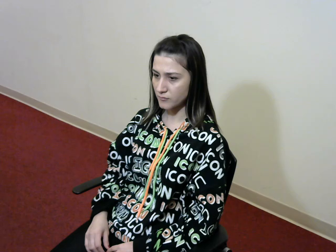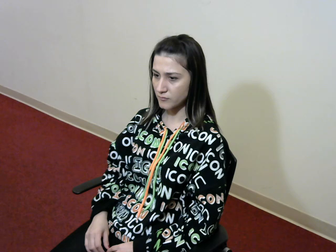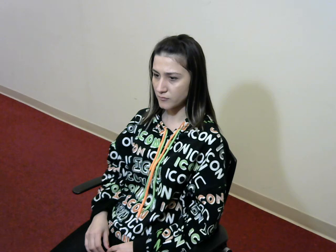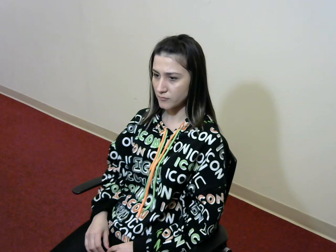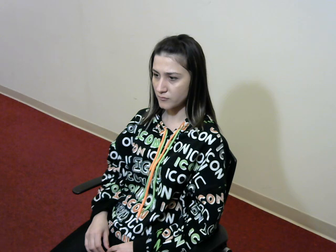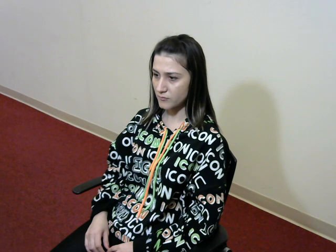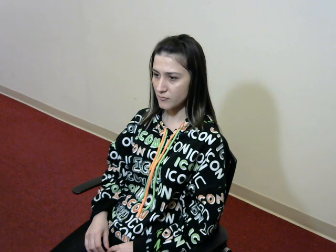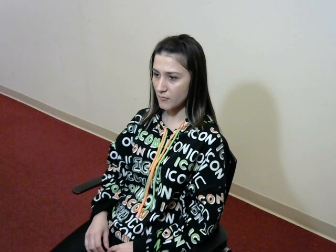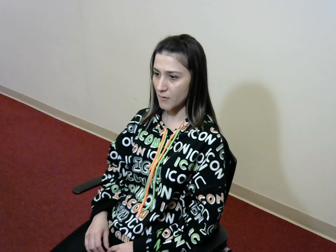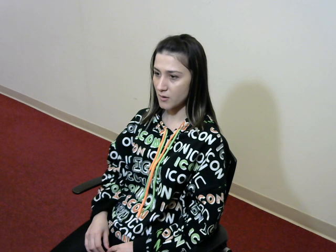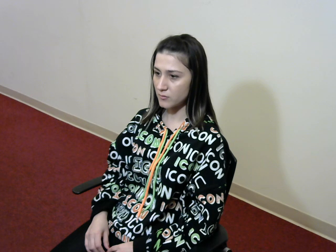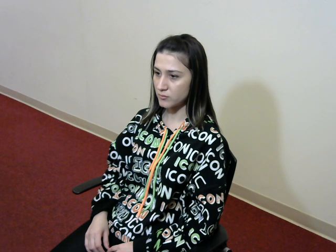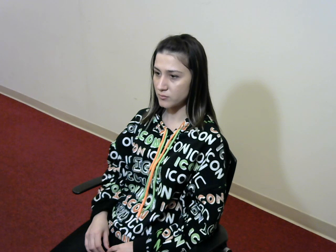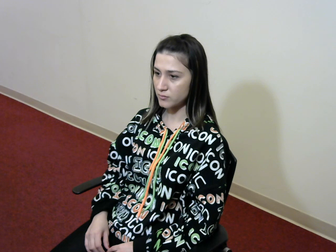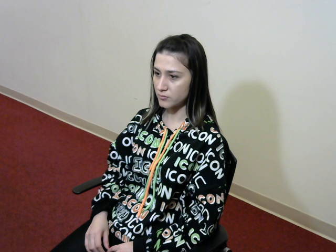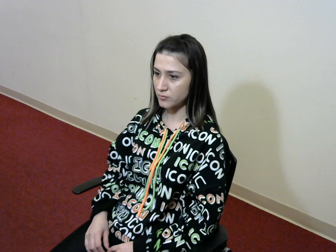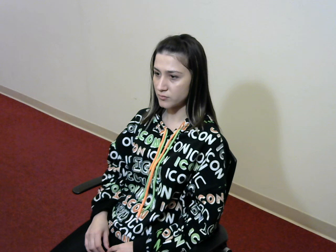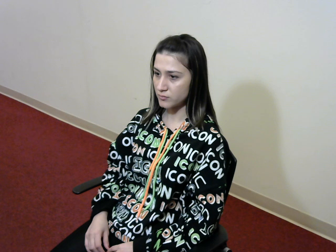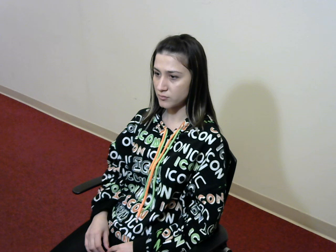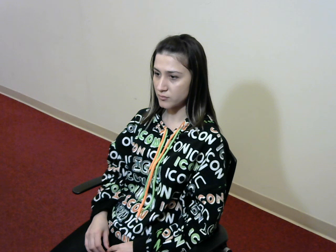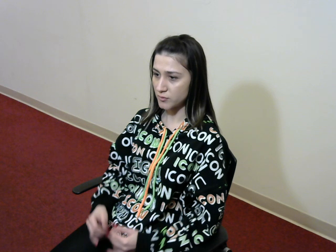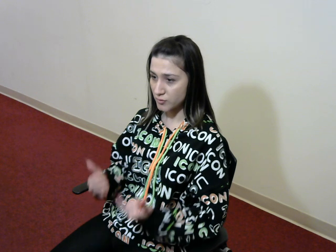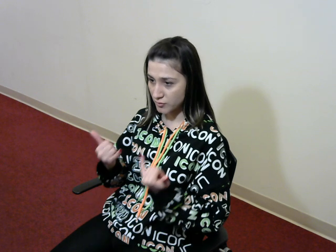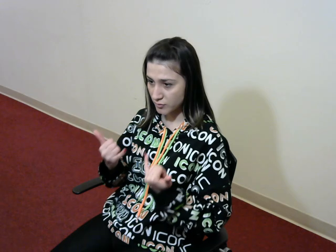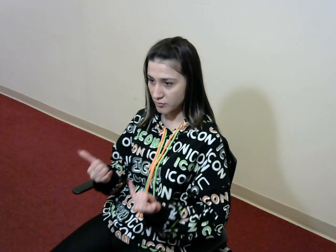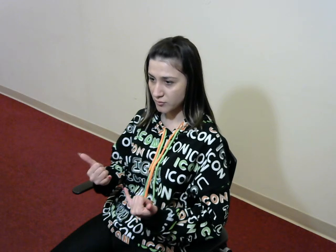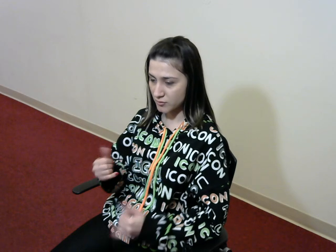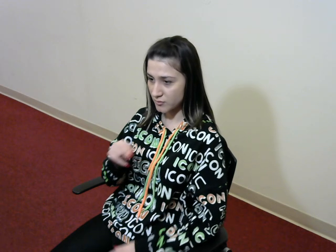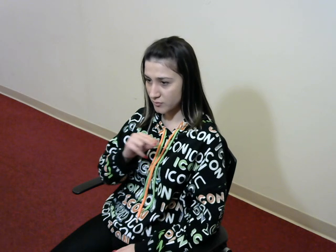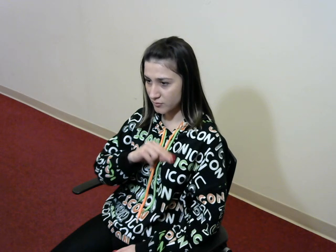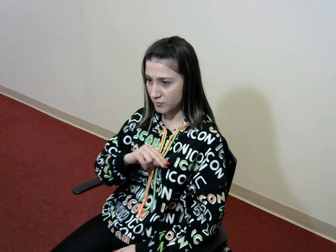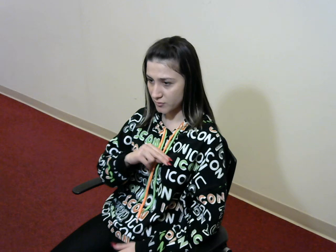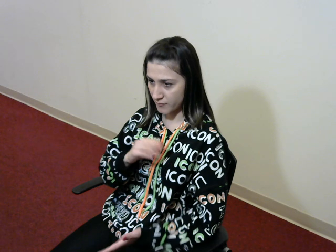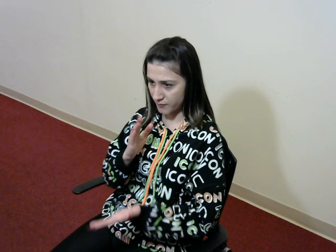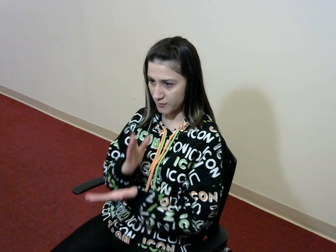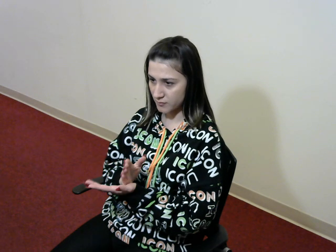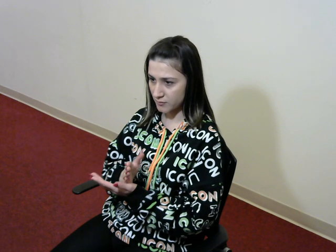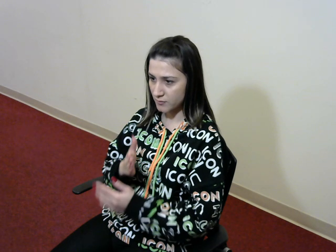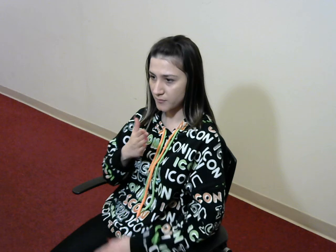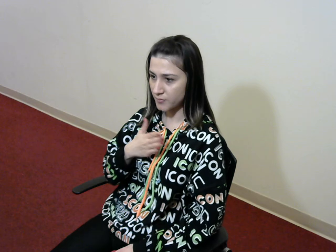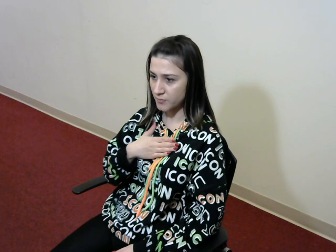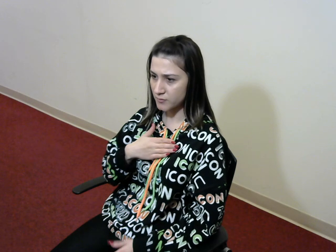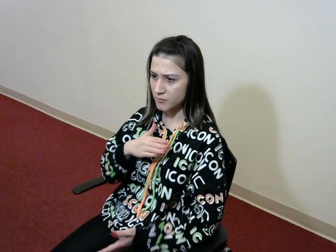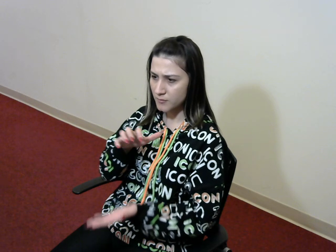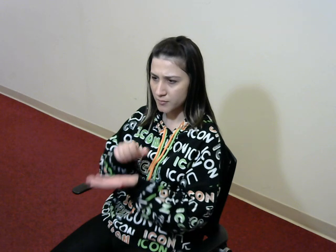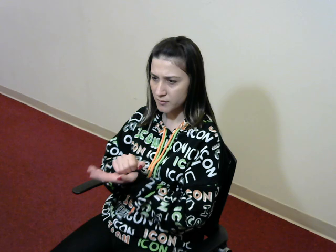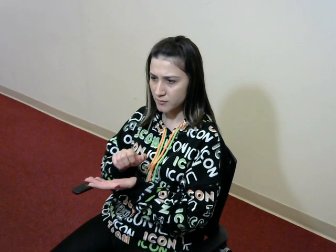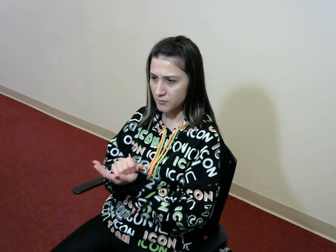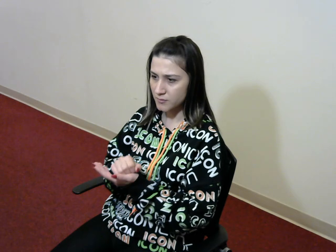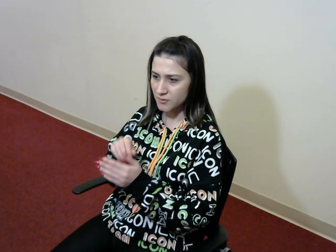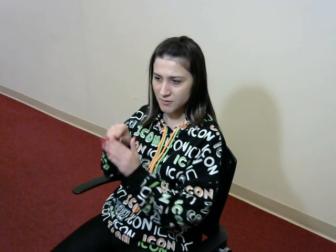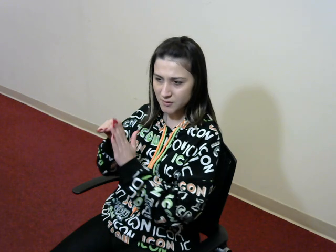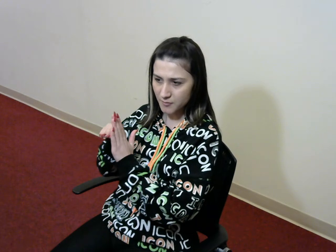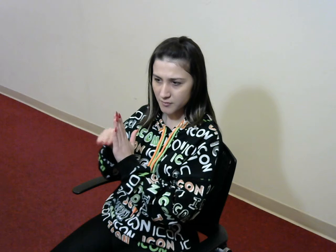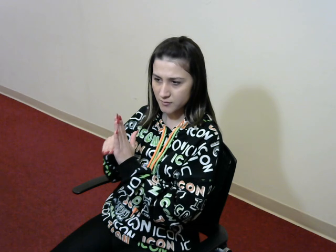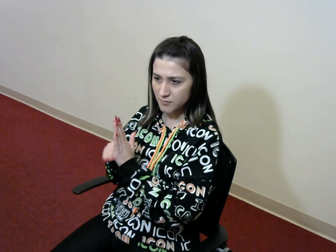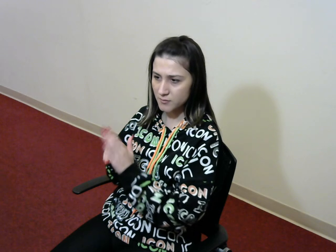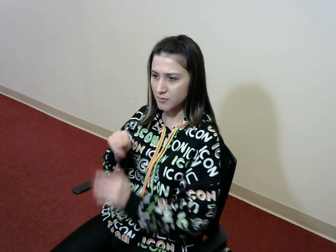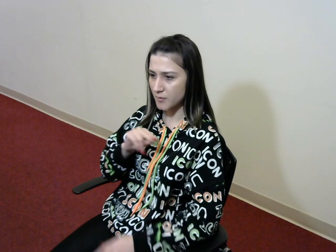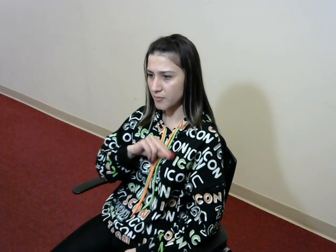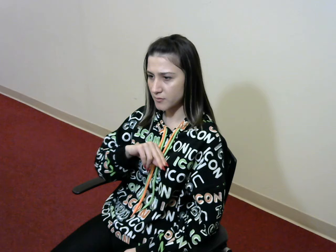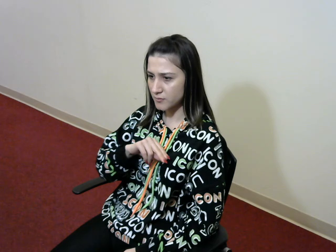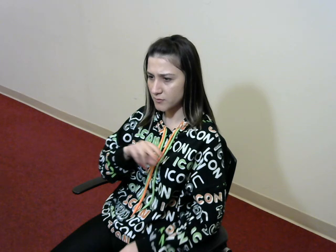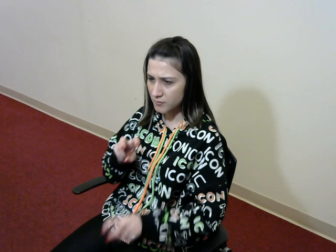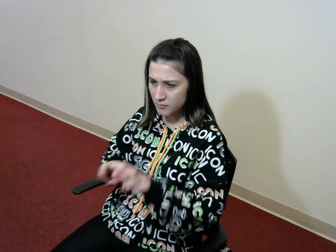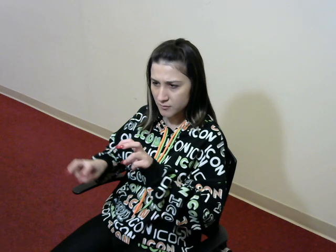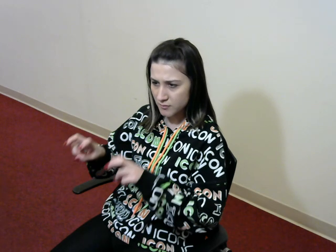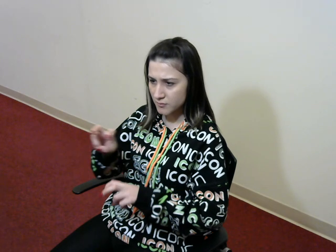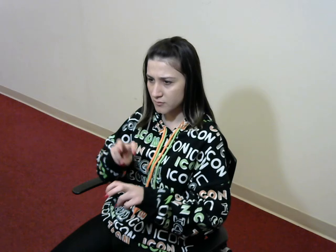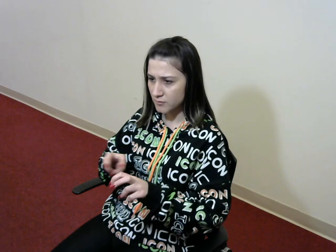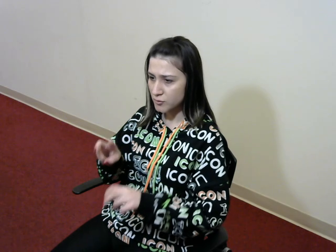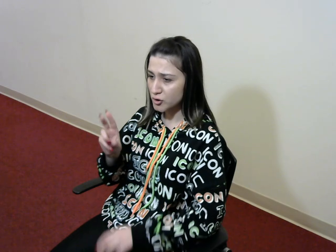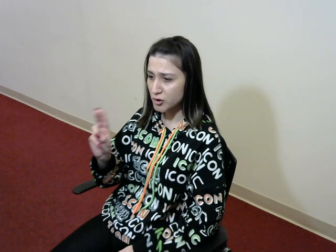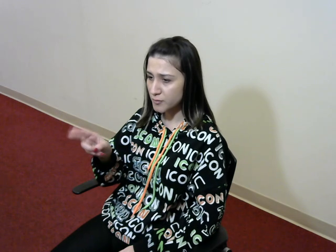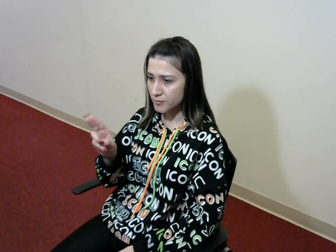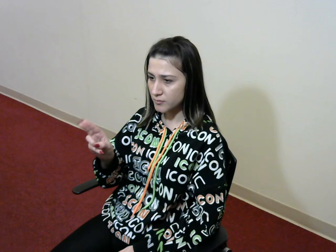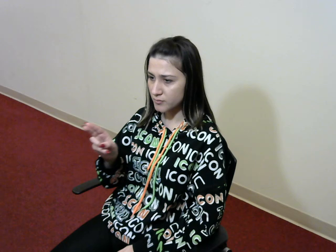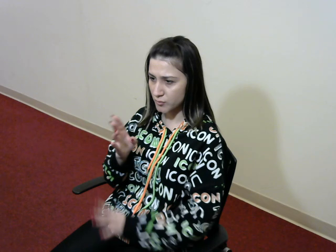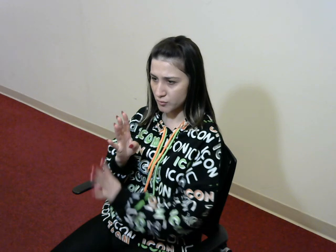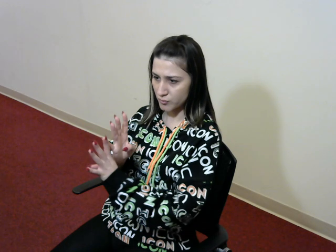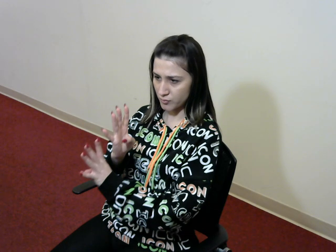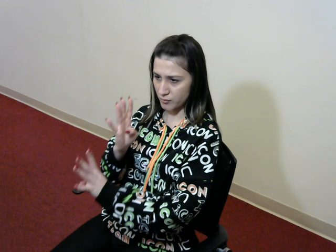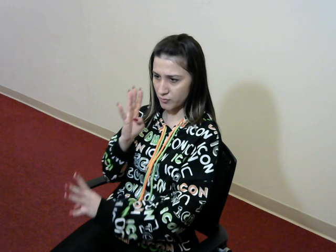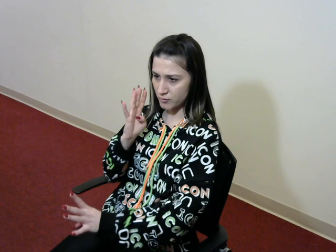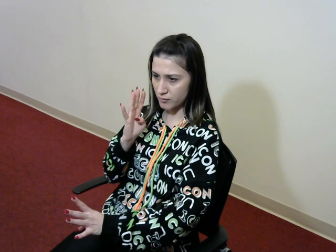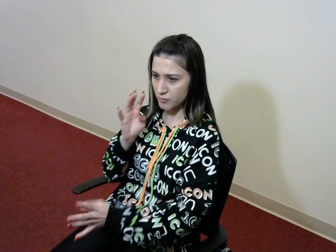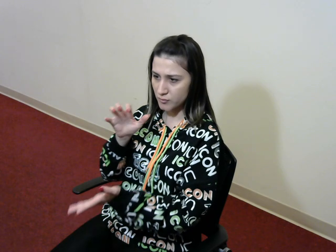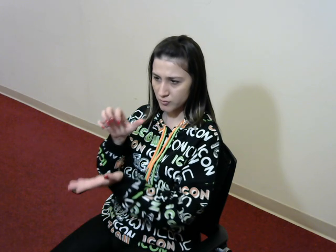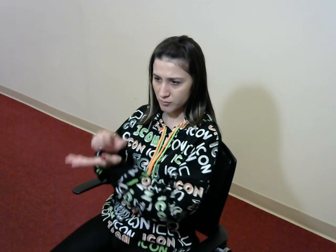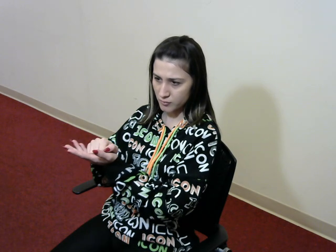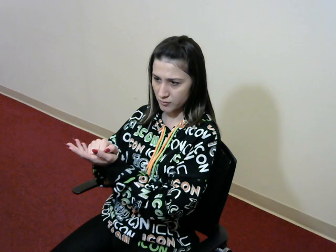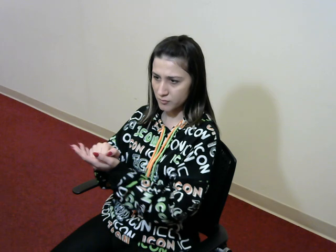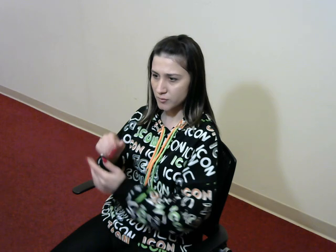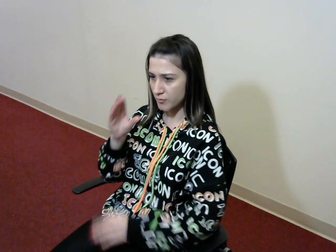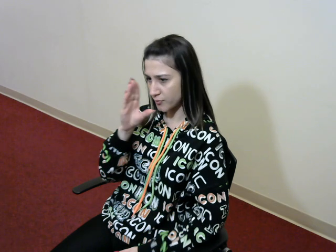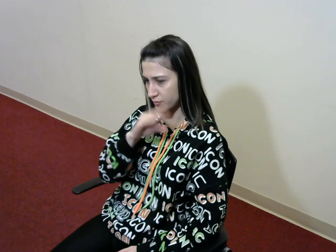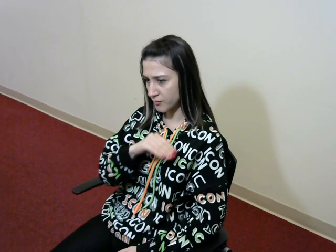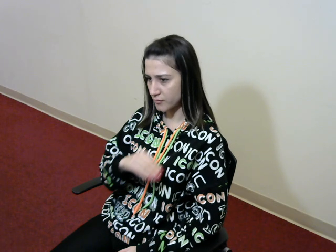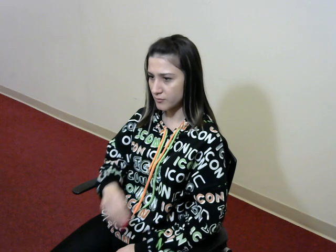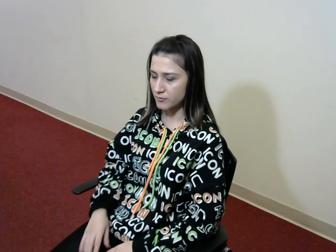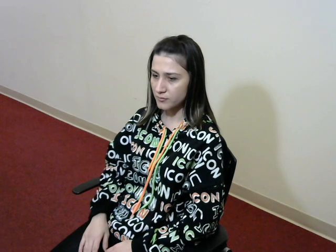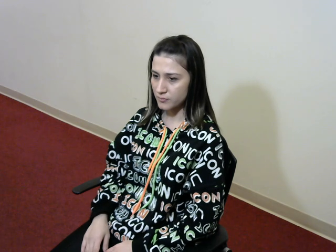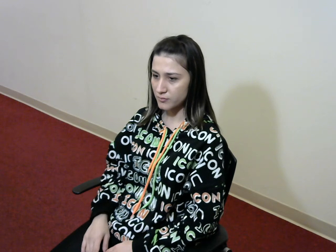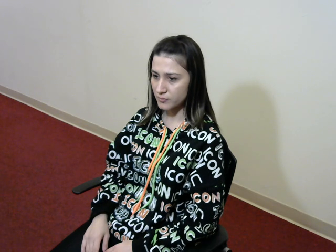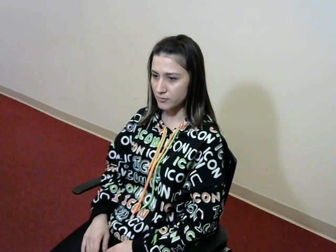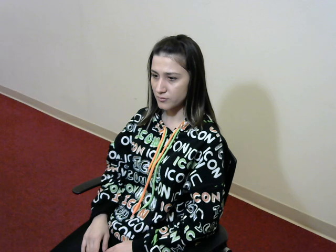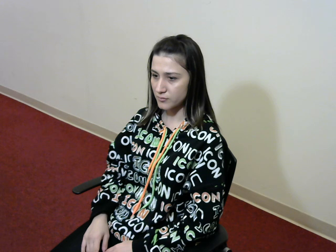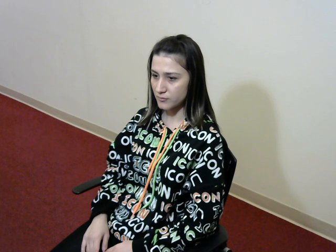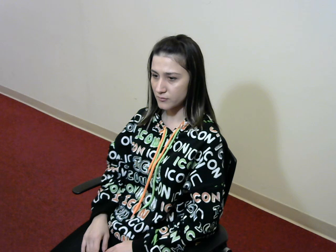İndi işim var, mən Məşğulluq sistemində iş axtaran kimi növbə tuta bilərəmmi?